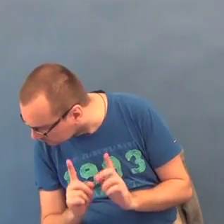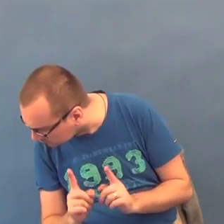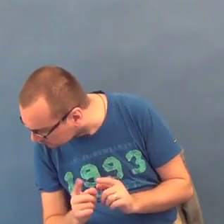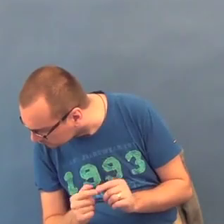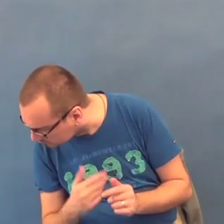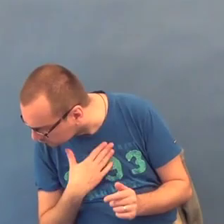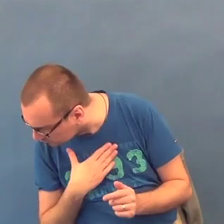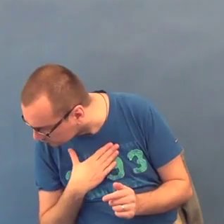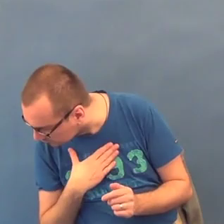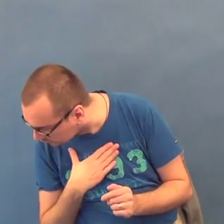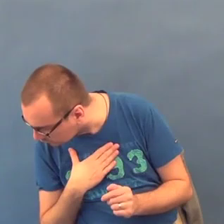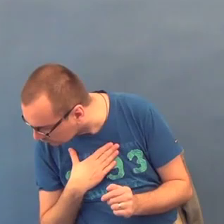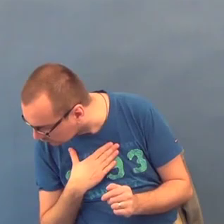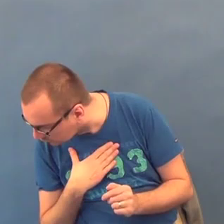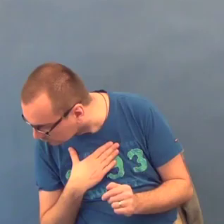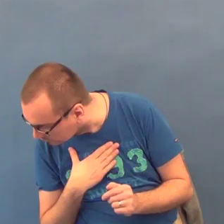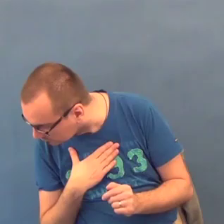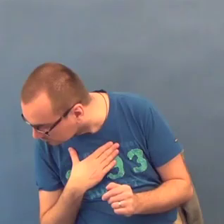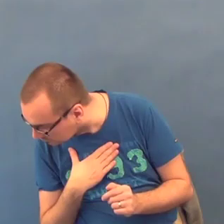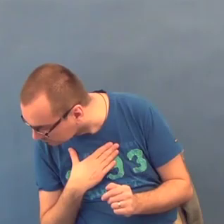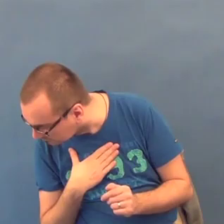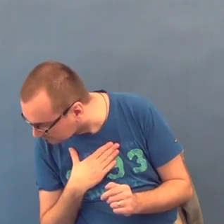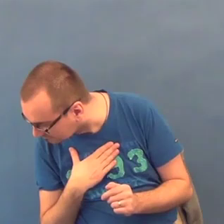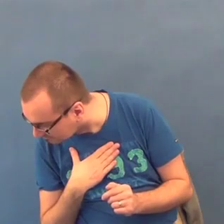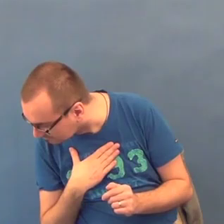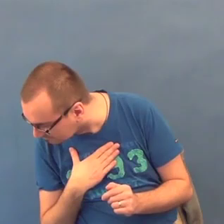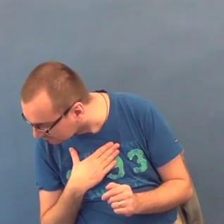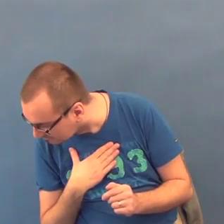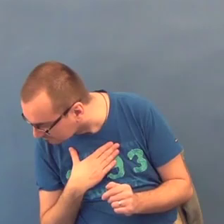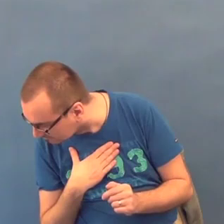Sobota.